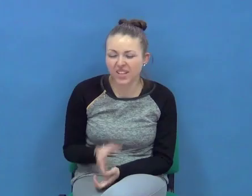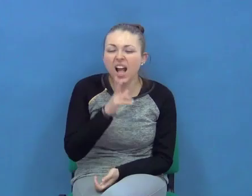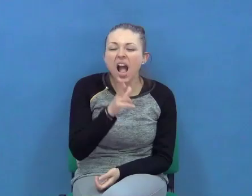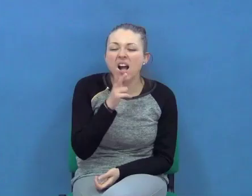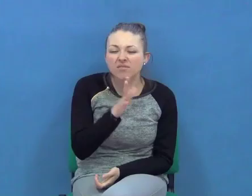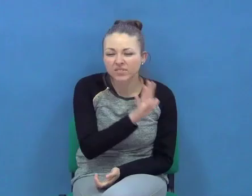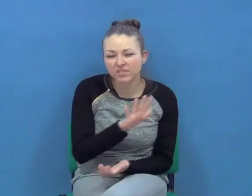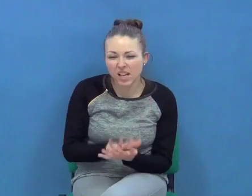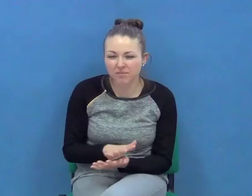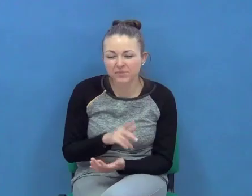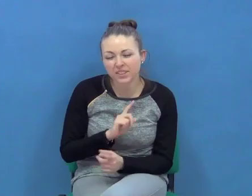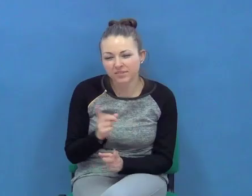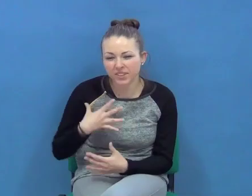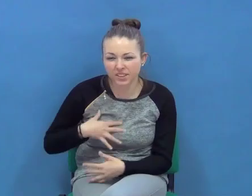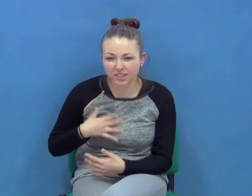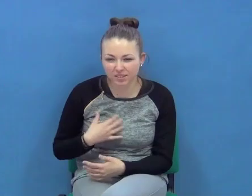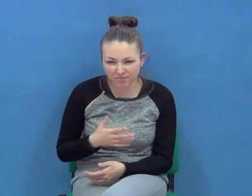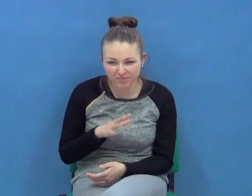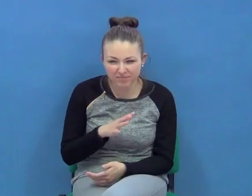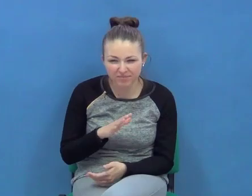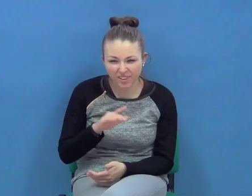To charakterystyczne dla Afryki, że nie wolno się kąpać.